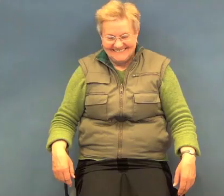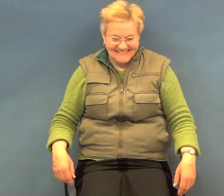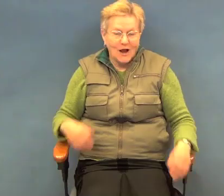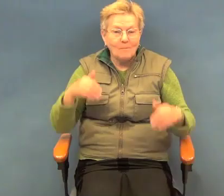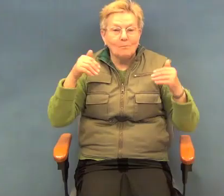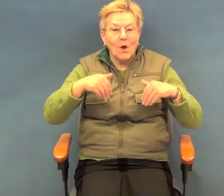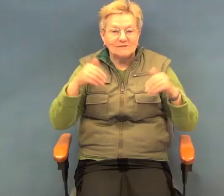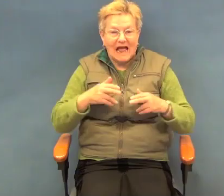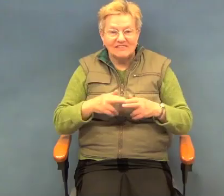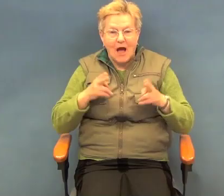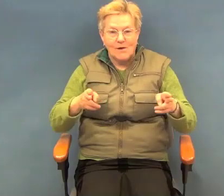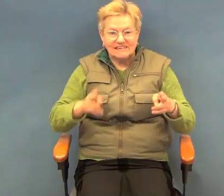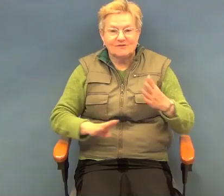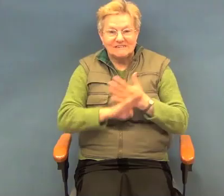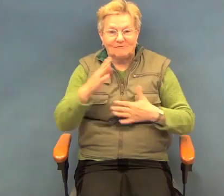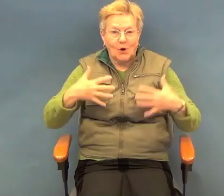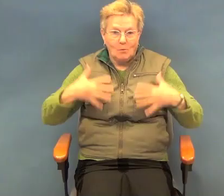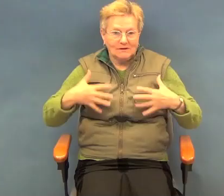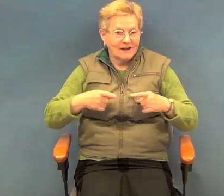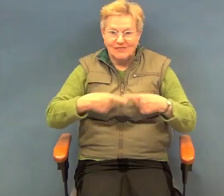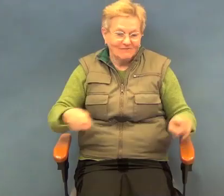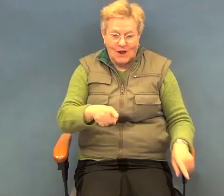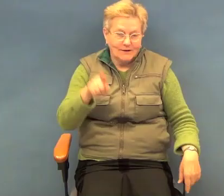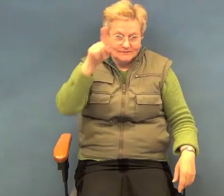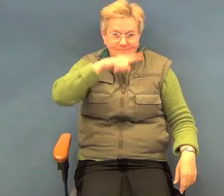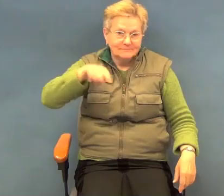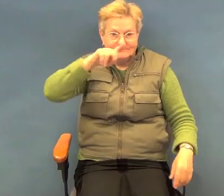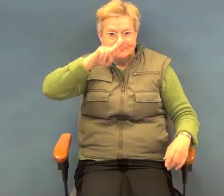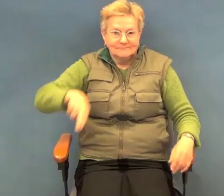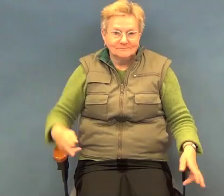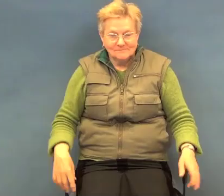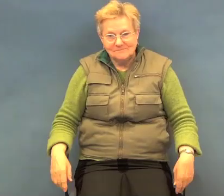Może na ulicy nie wolno się kąpać dlatego postawiono ten znak zakazu.